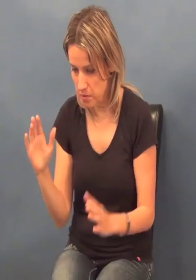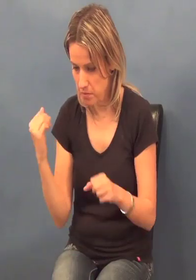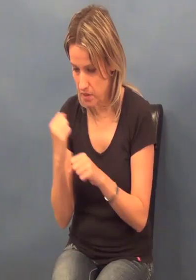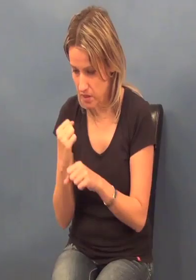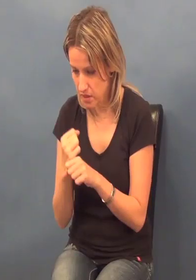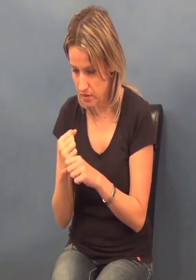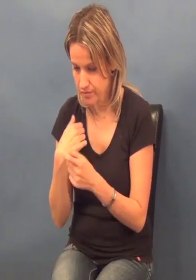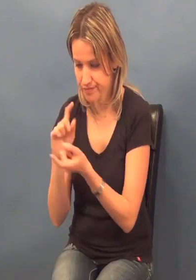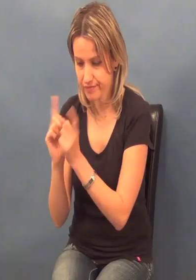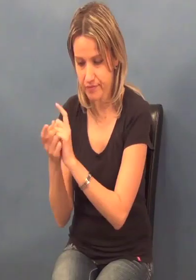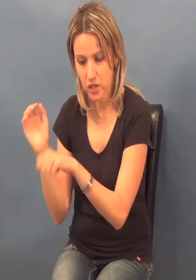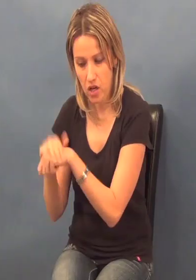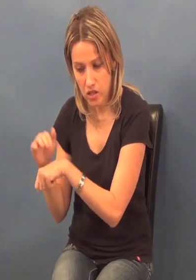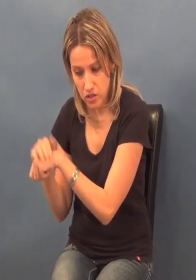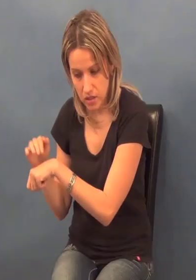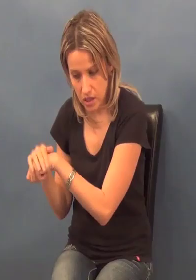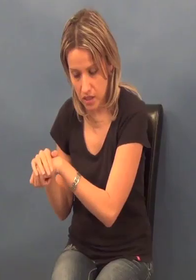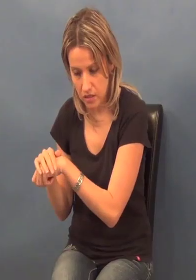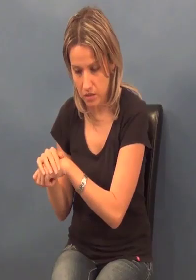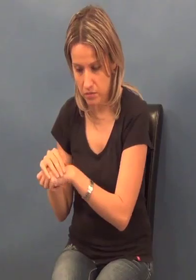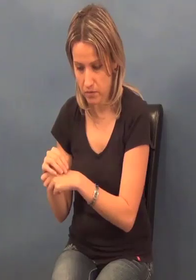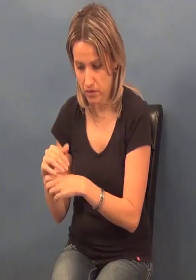A potem praca, spotkanie z koleżanką.